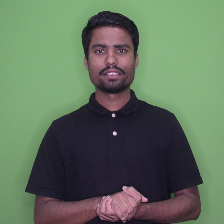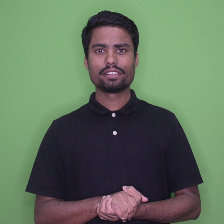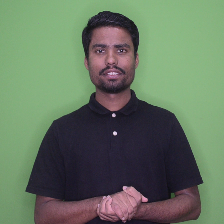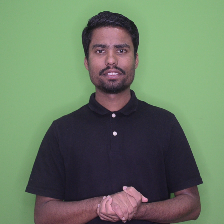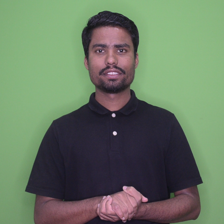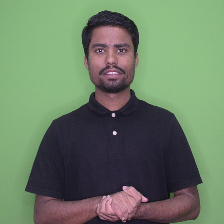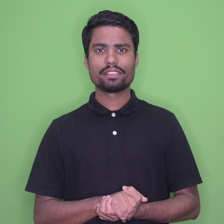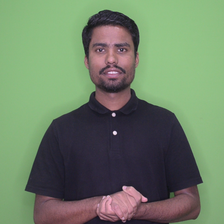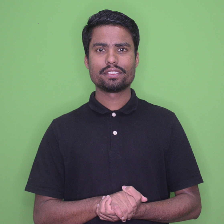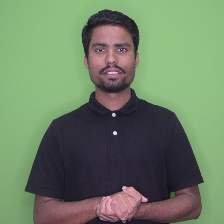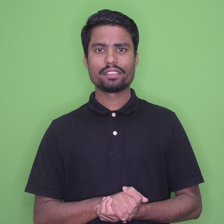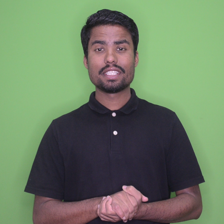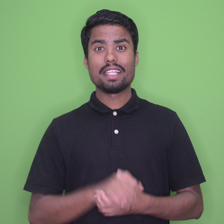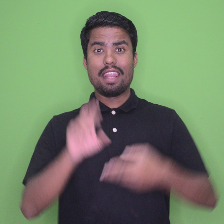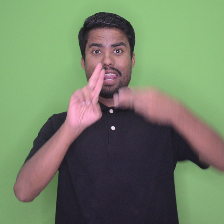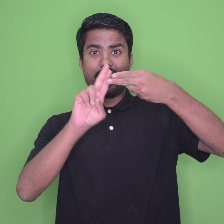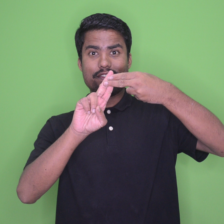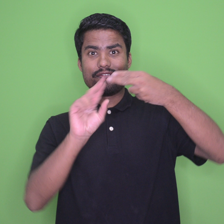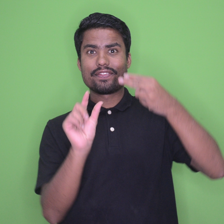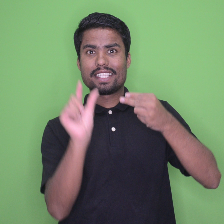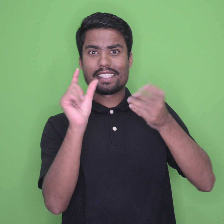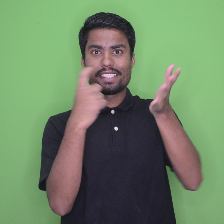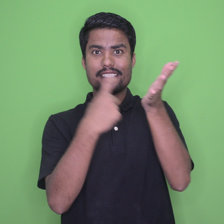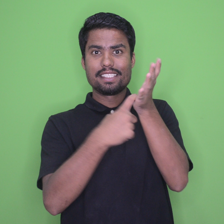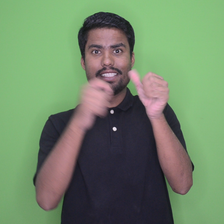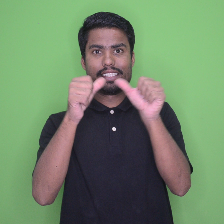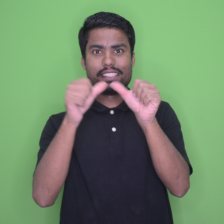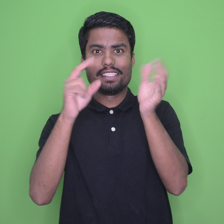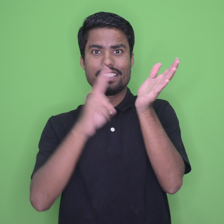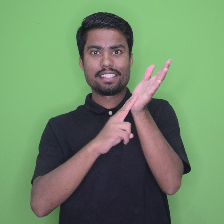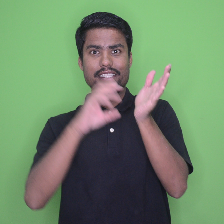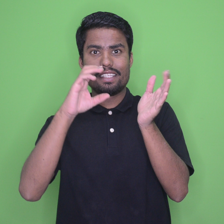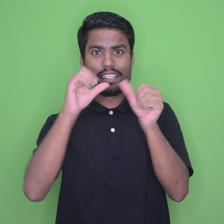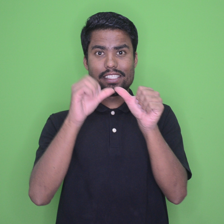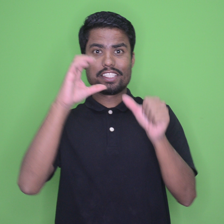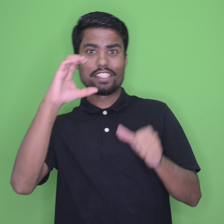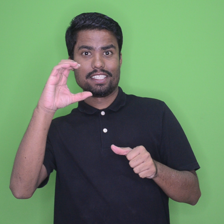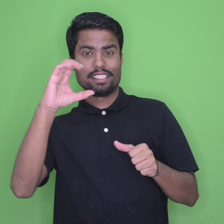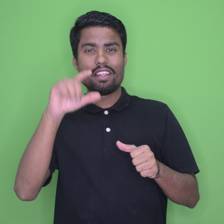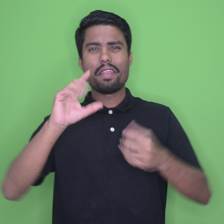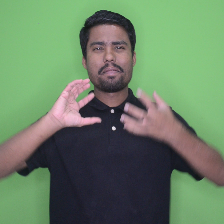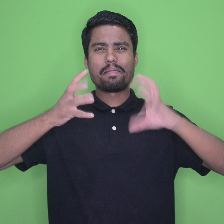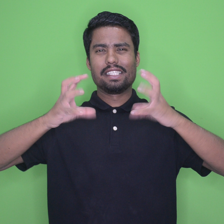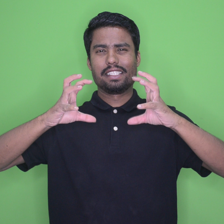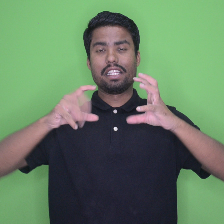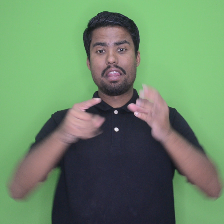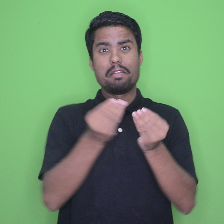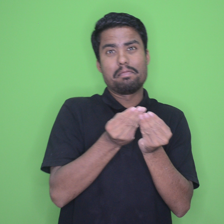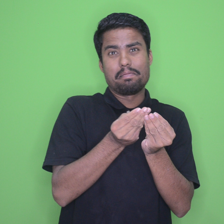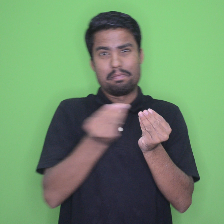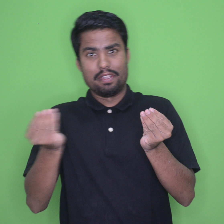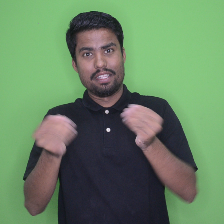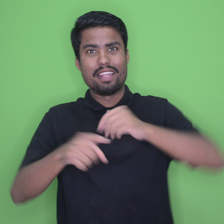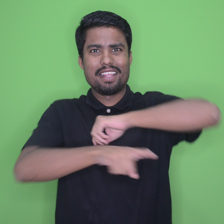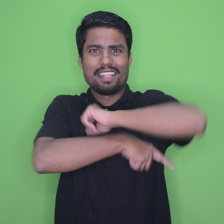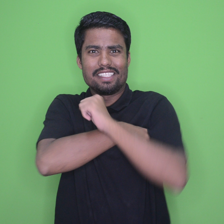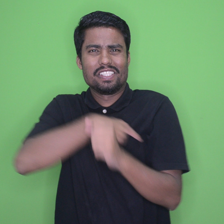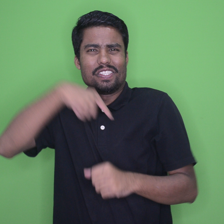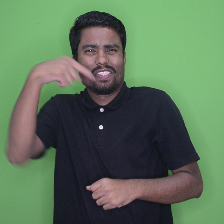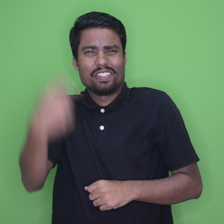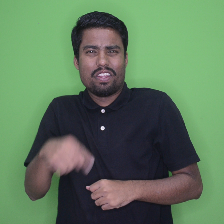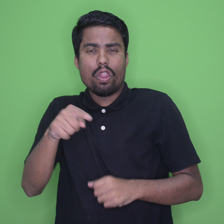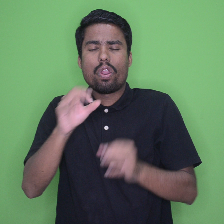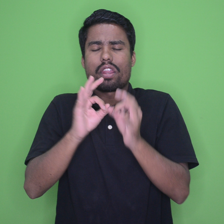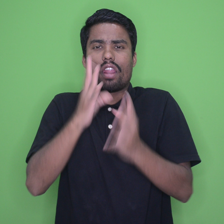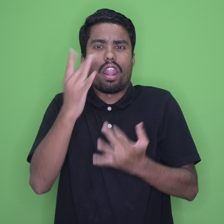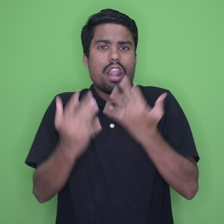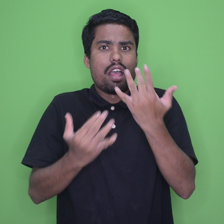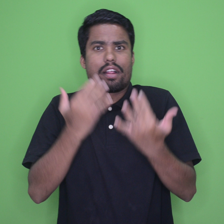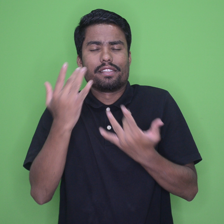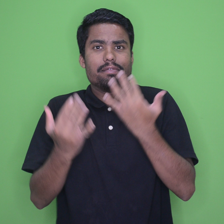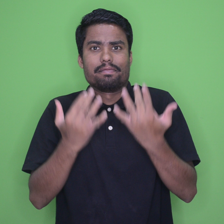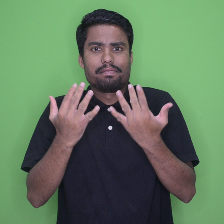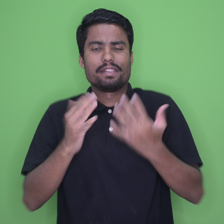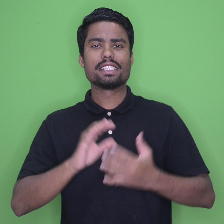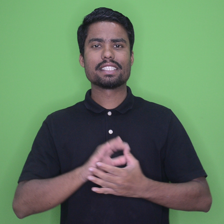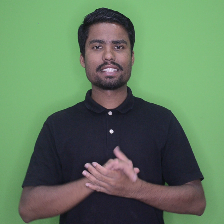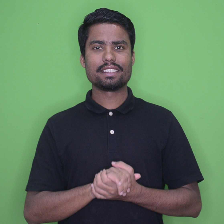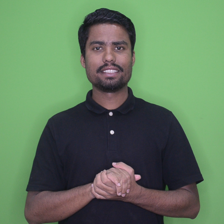the temparature near furnac is hot